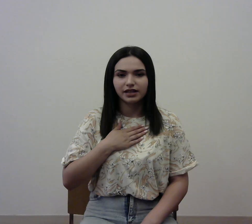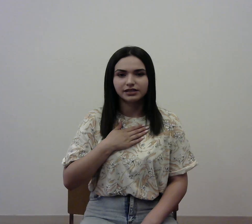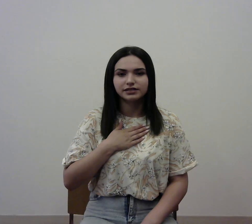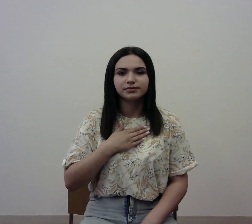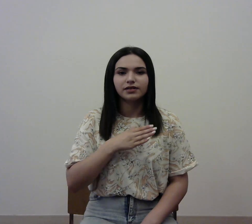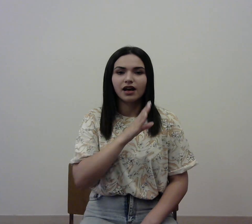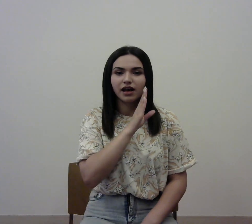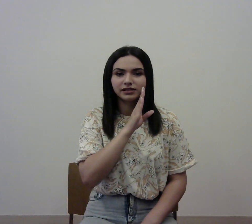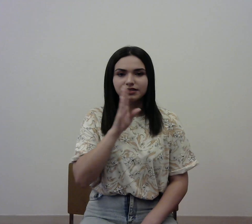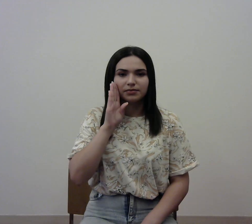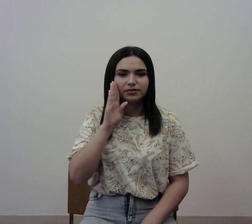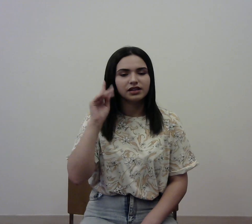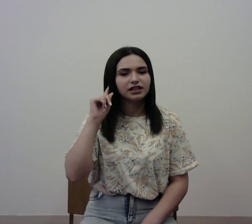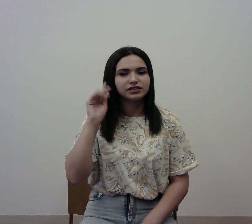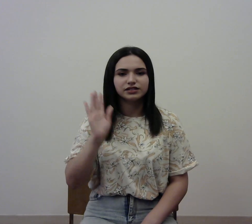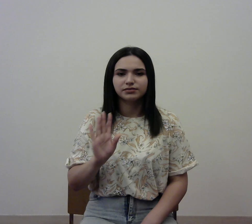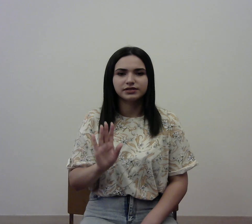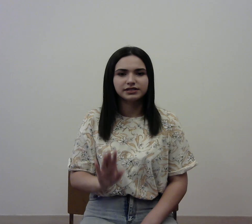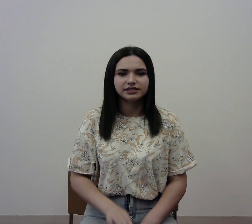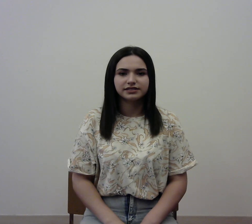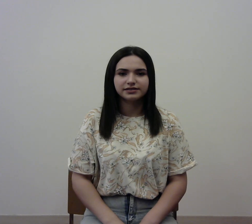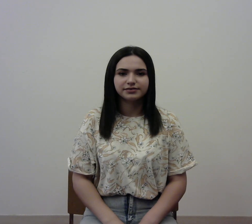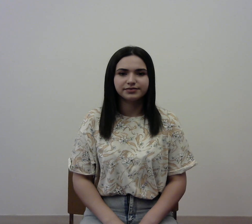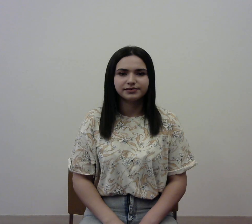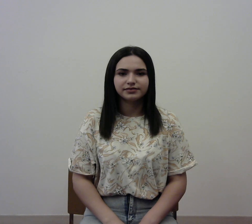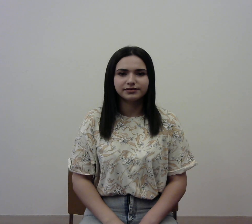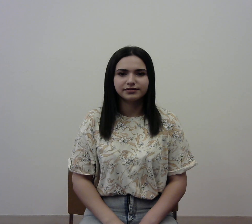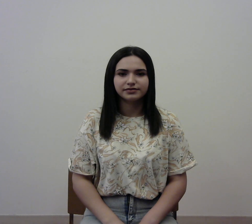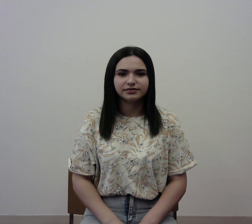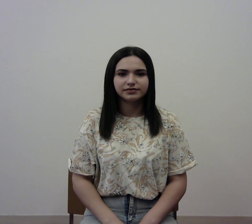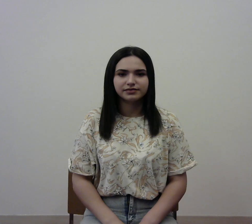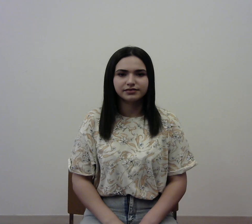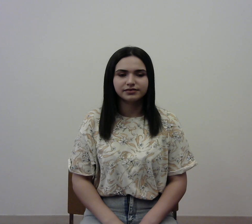Mənim anam eşitmir